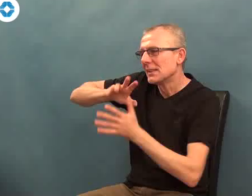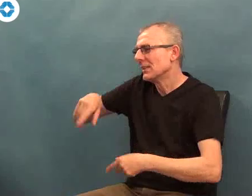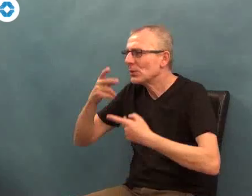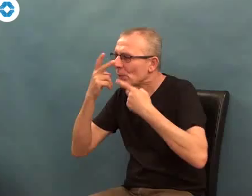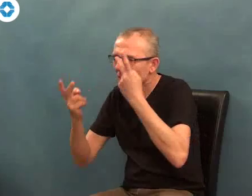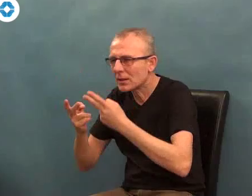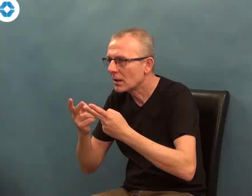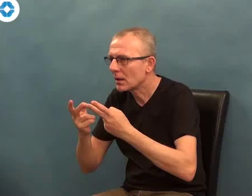Dalej szukali.